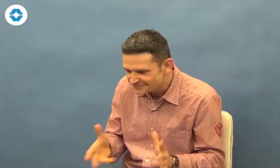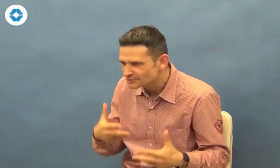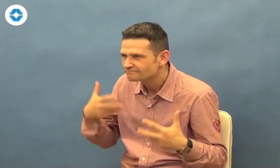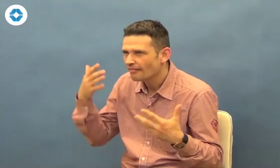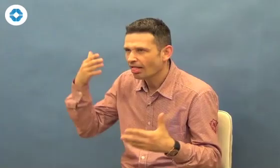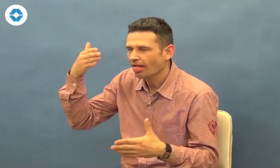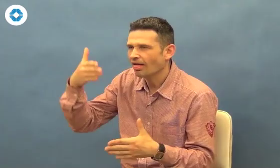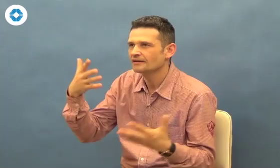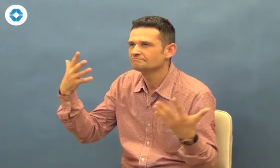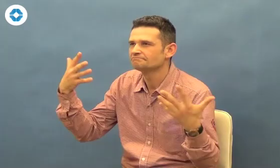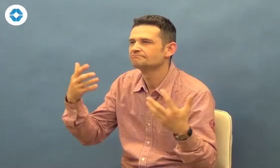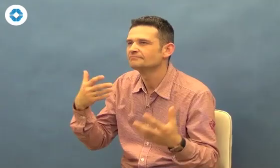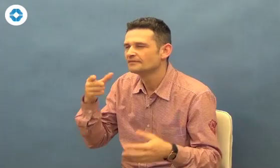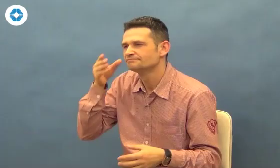Zapada wieczór, trzeba iść spać.